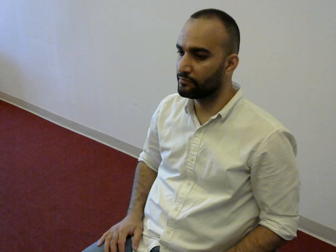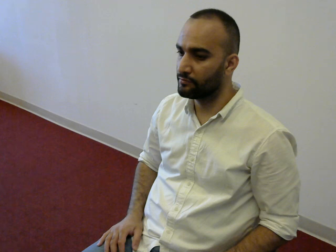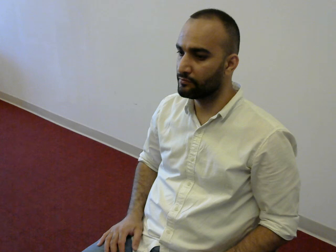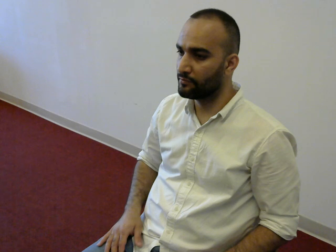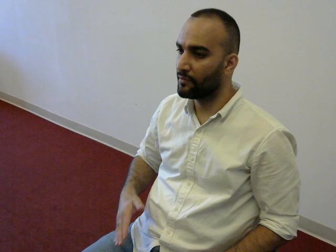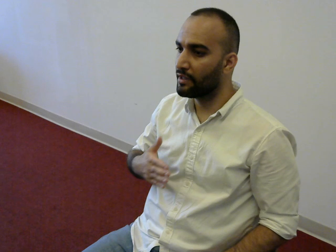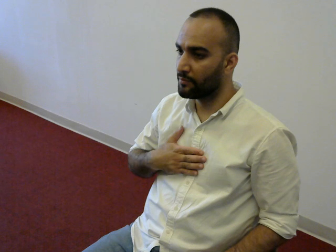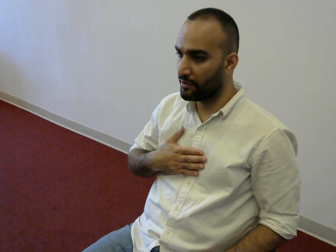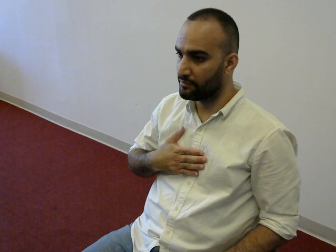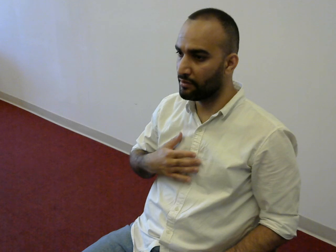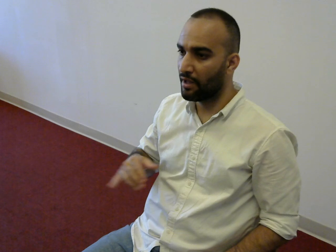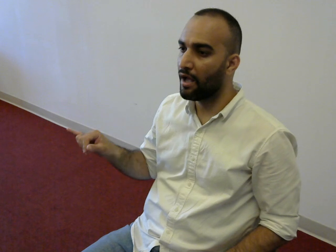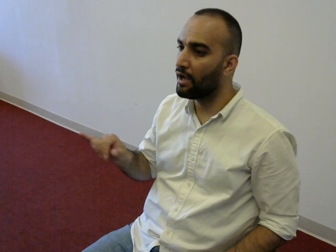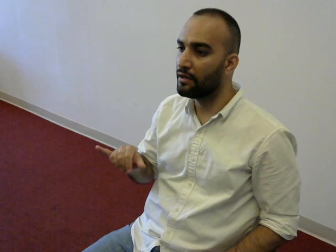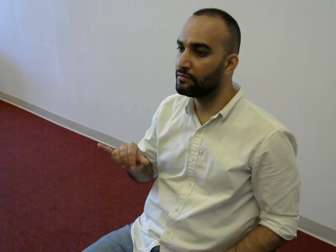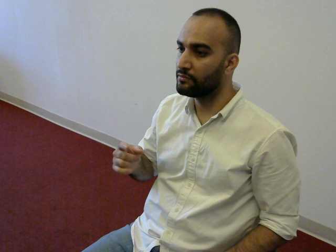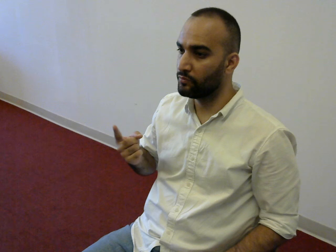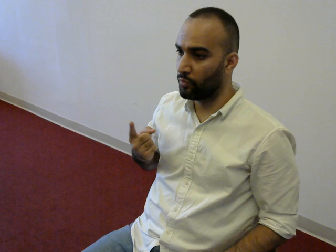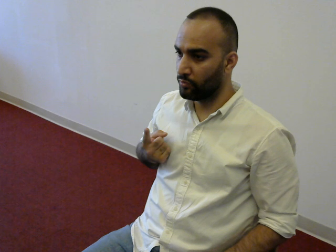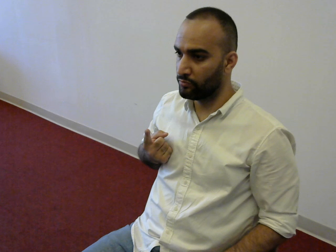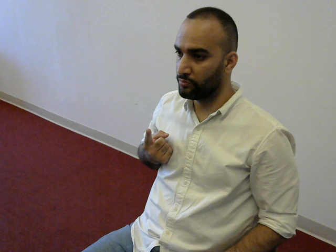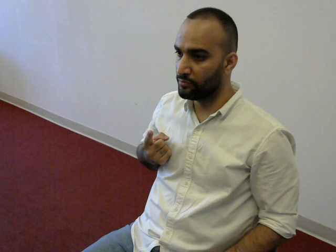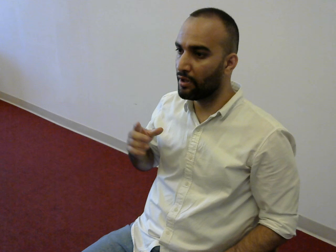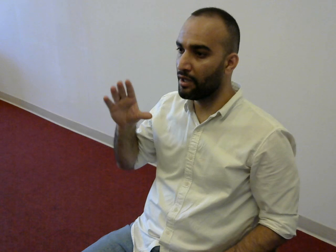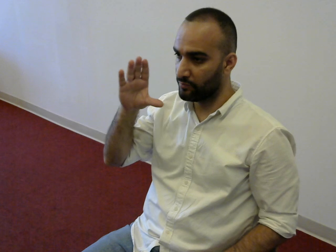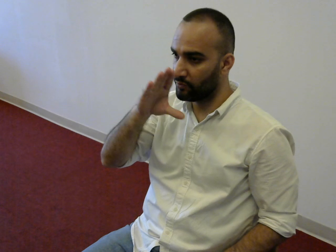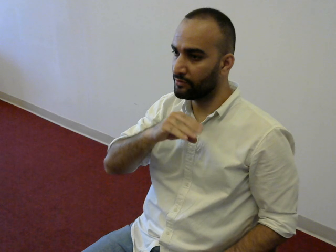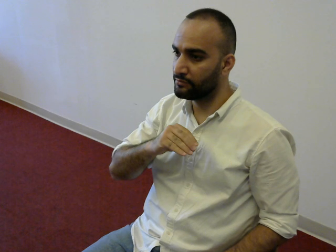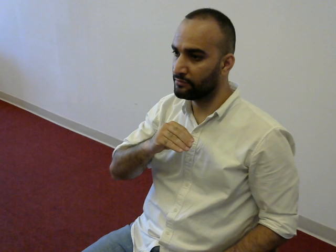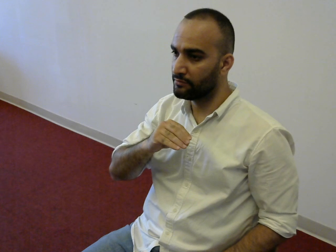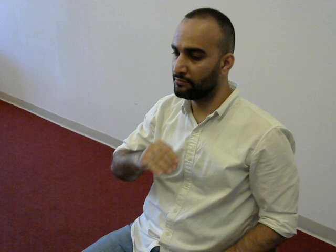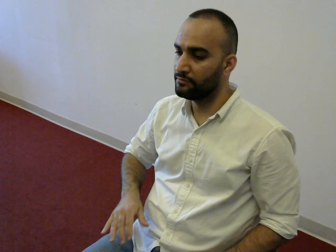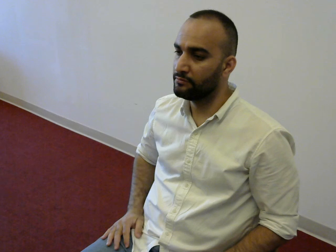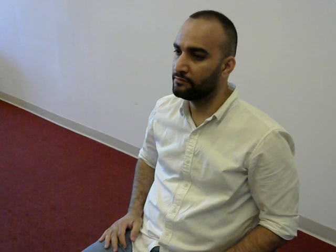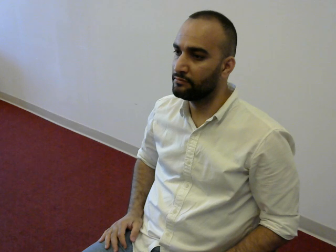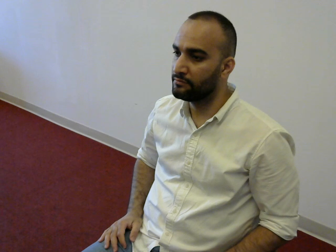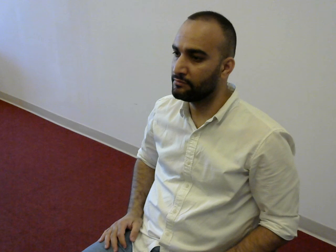Mən harda gözləyə bilərəm?